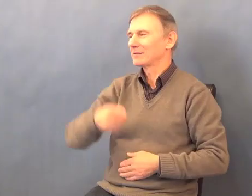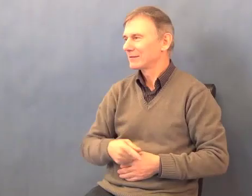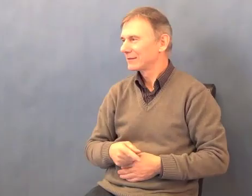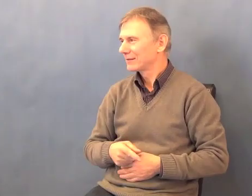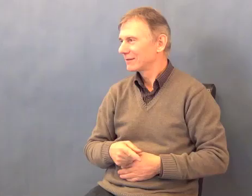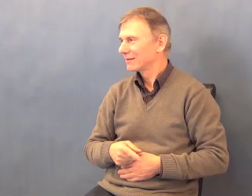Jest zakaz.